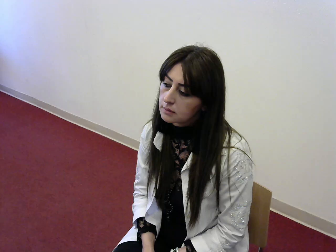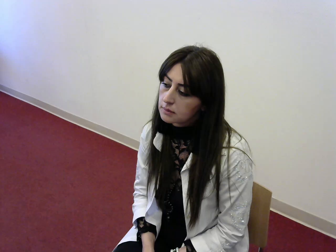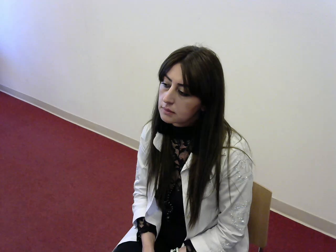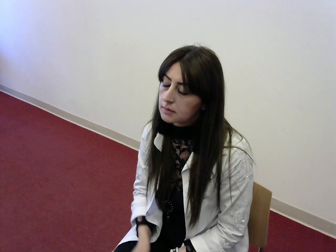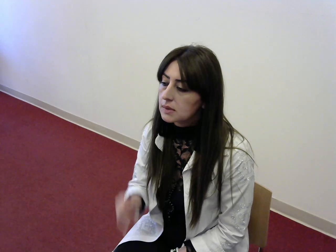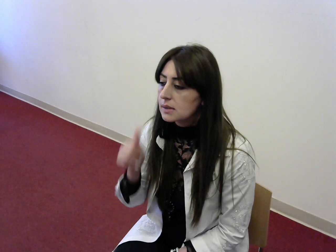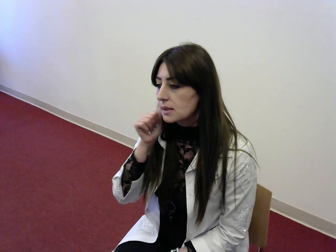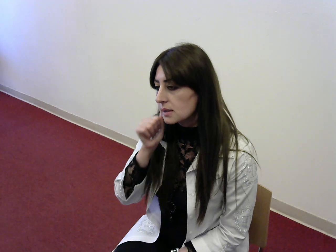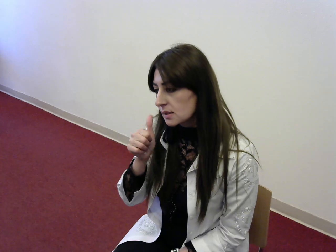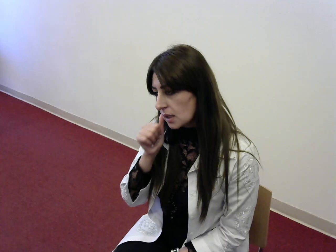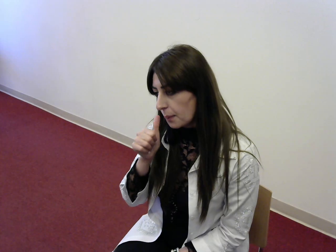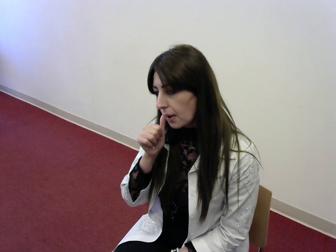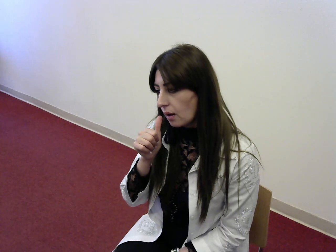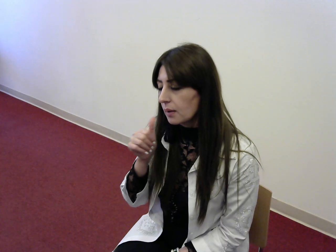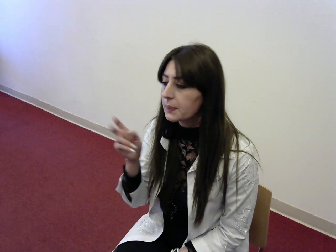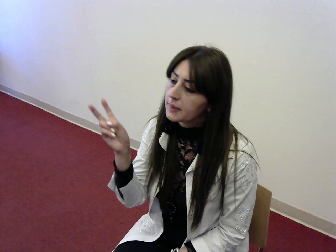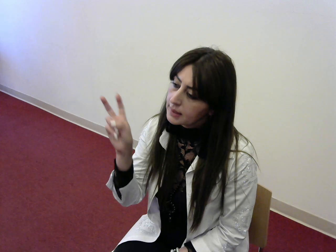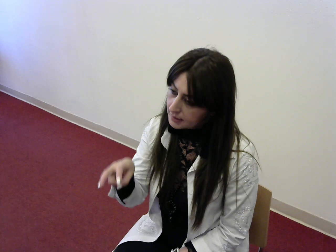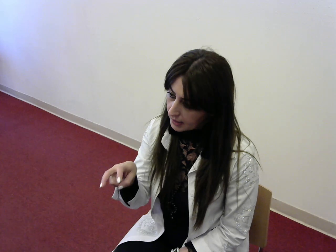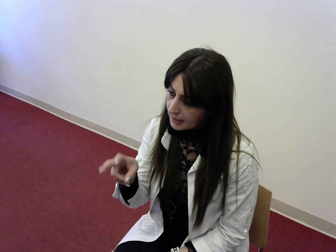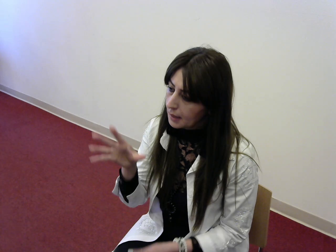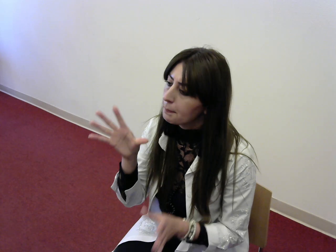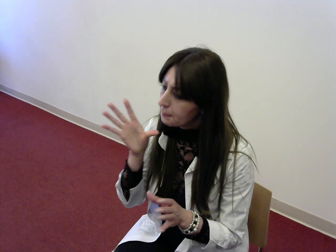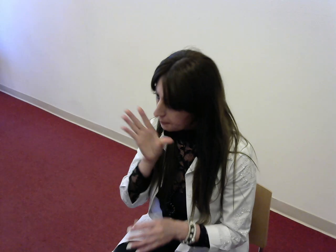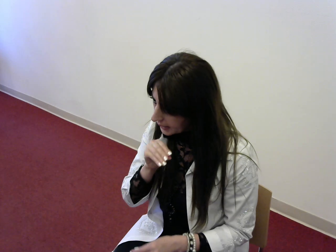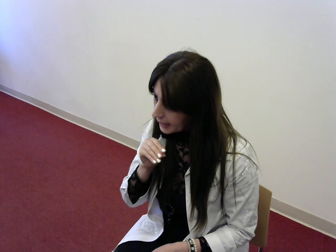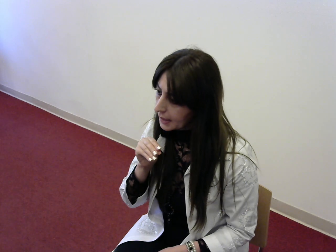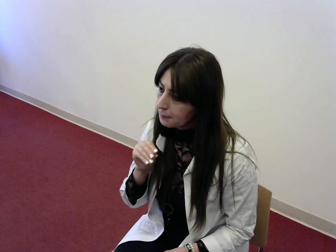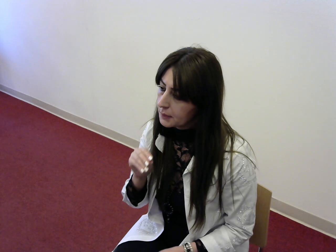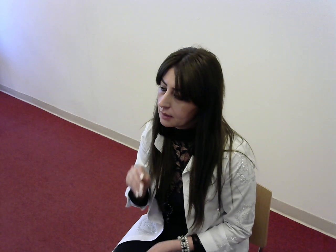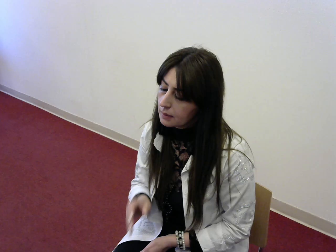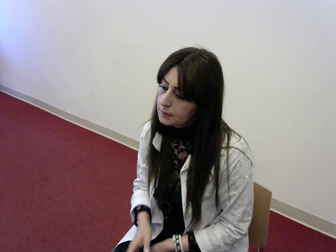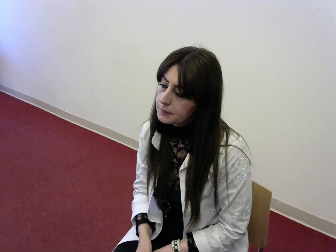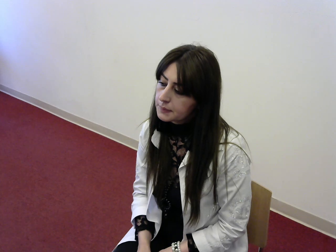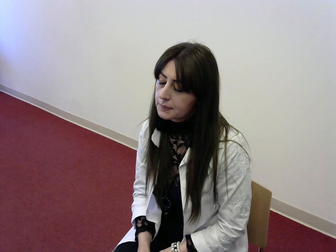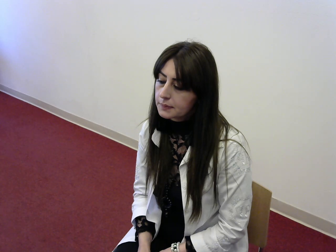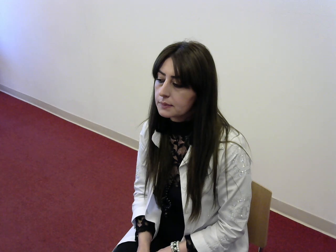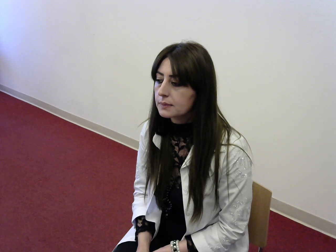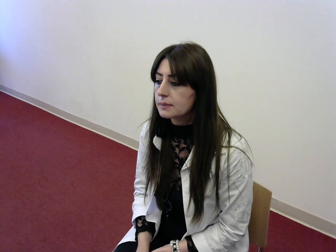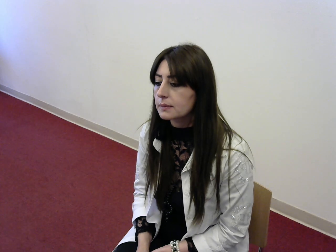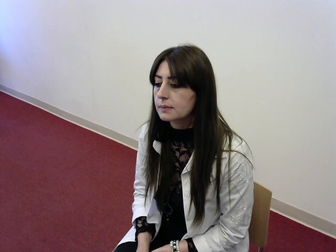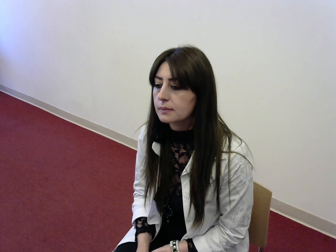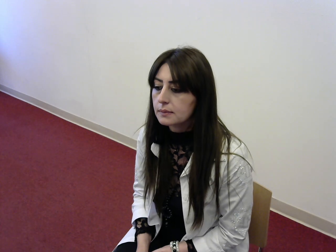Sabah gələ bilərəmmi?